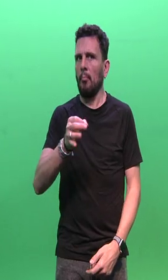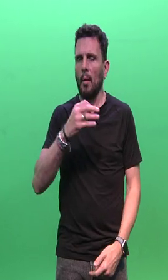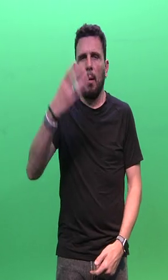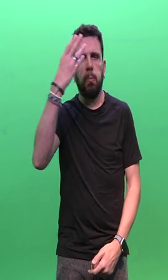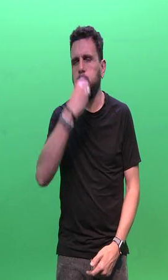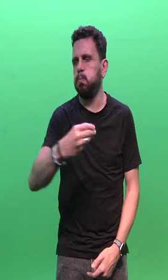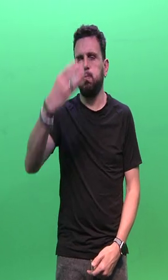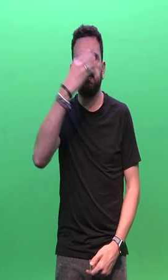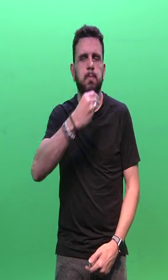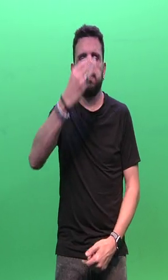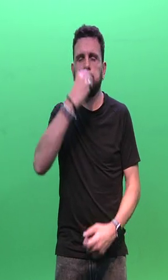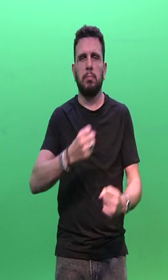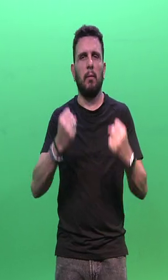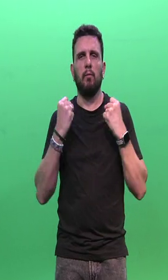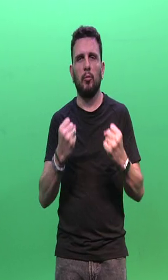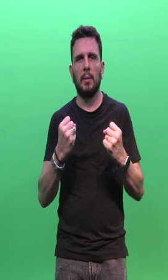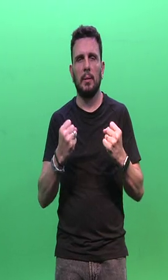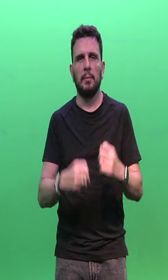Sí, estic molt constipat.